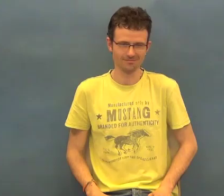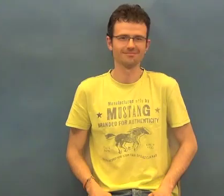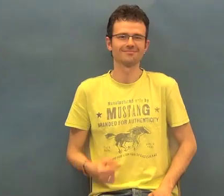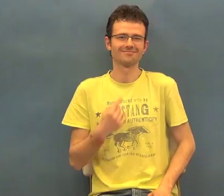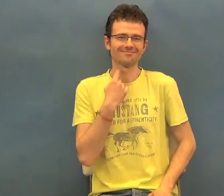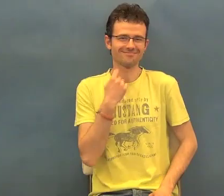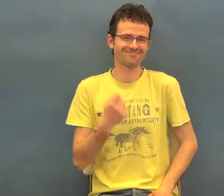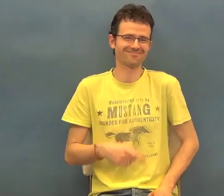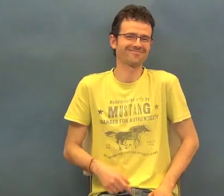Śmieszne.